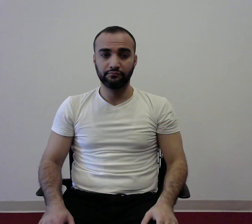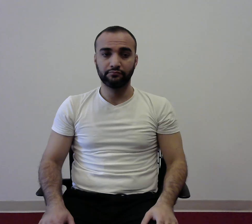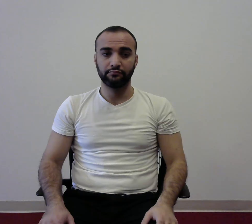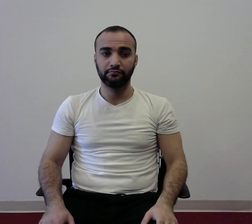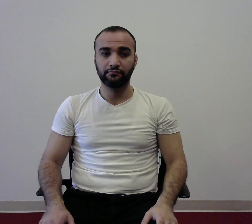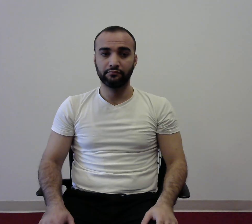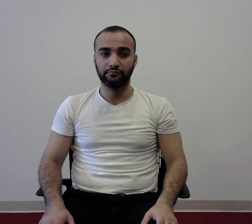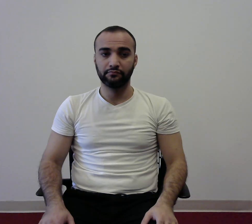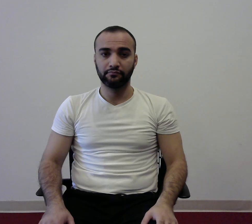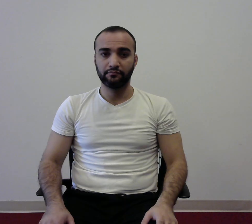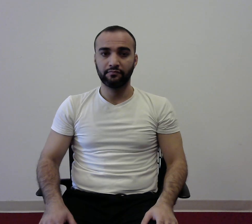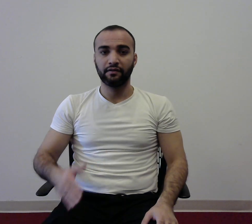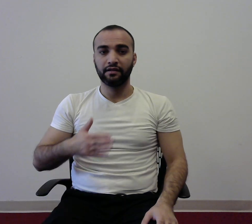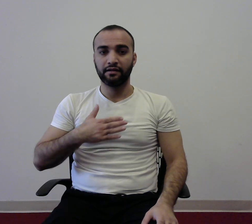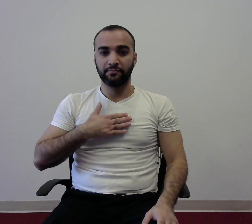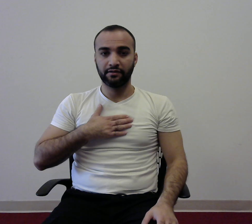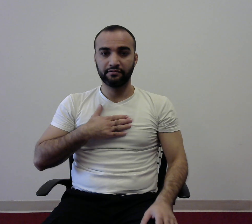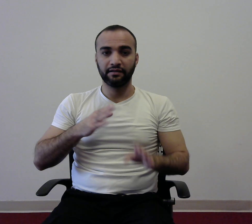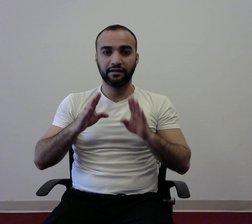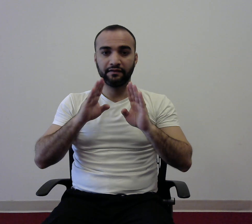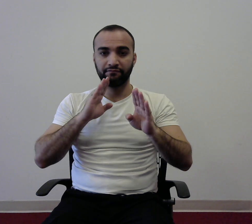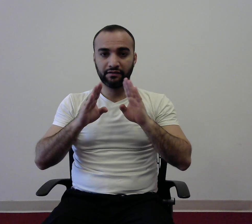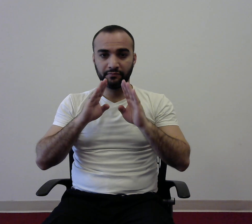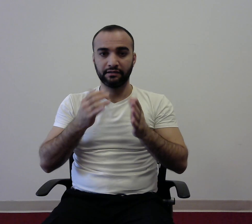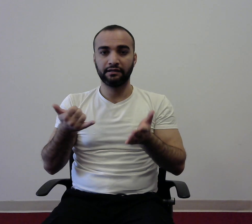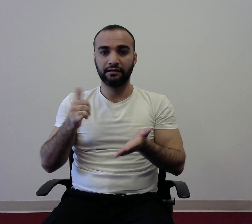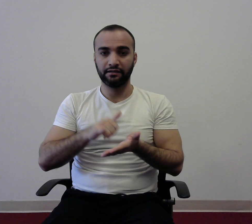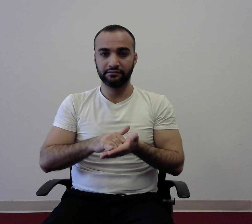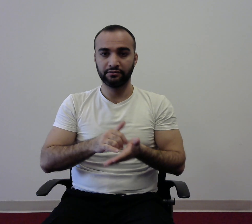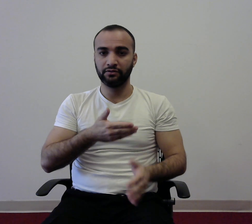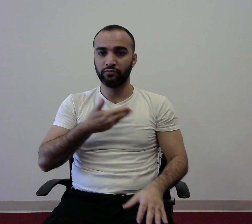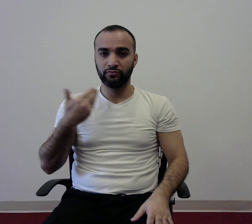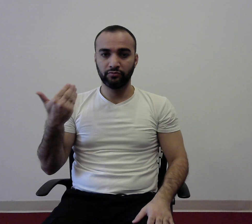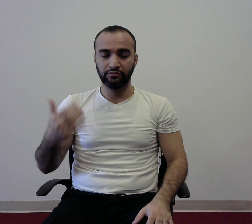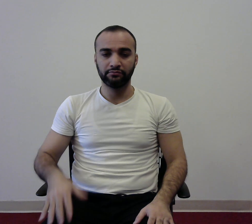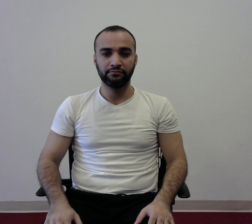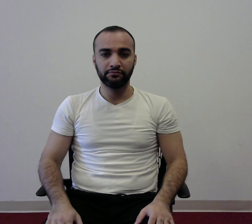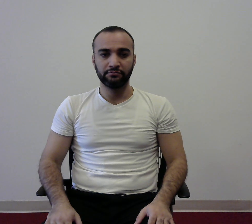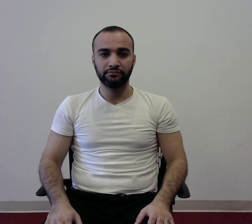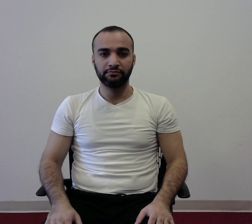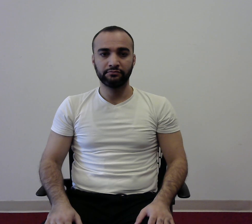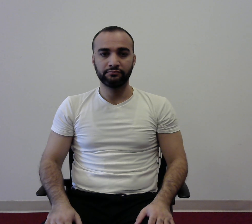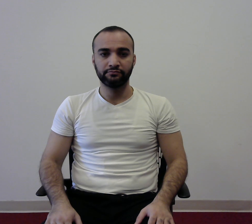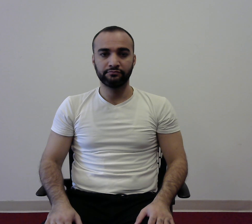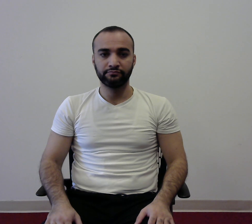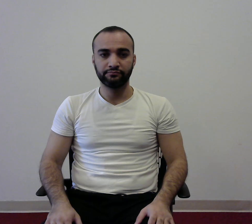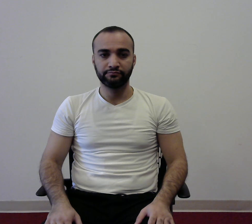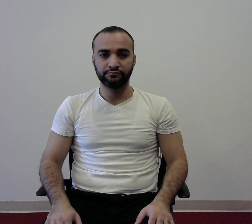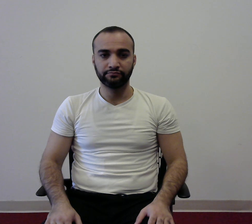Mənim Facebook hesabım yoxdur